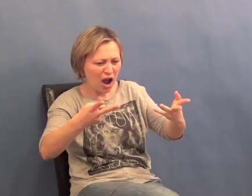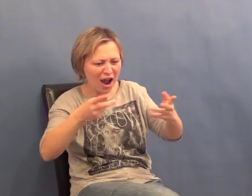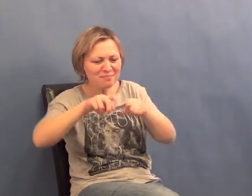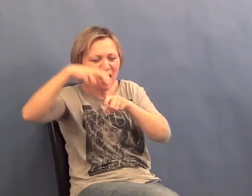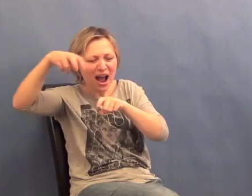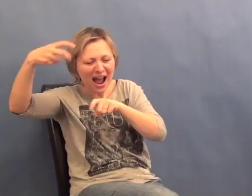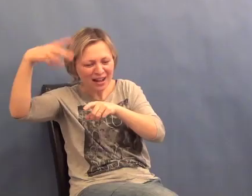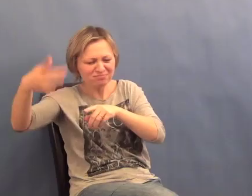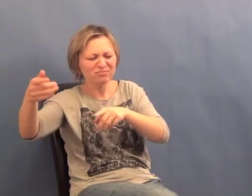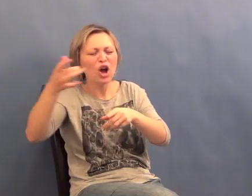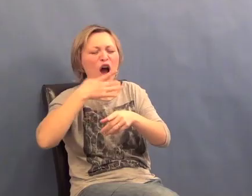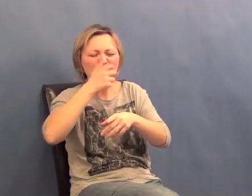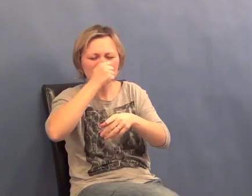Kot wylatuje i trafia na kosze ze śmieciami.